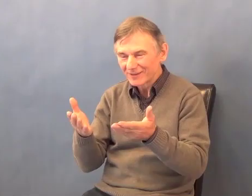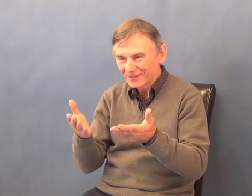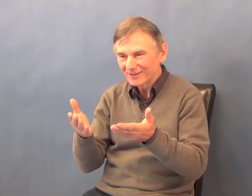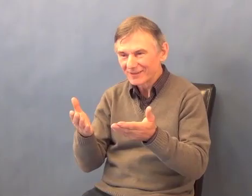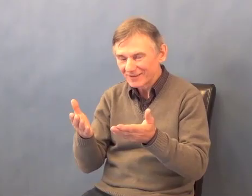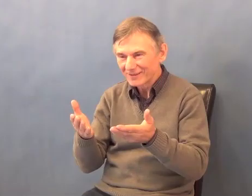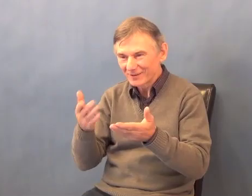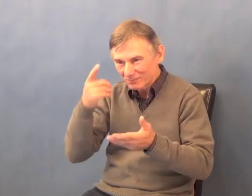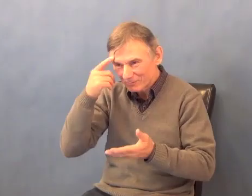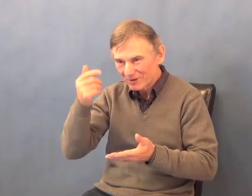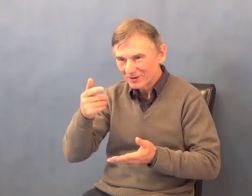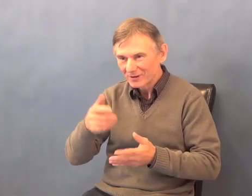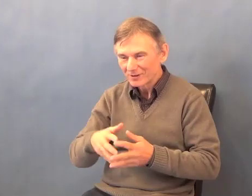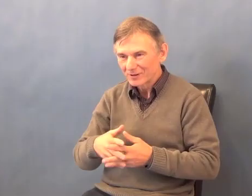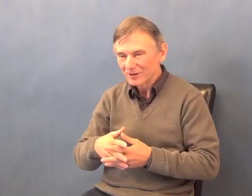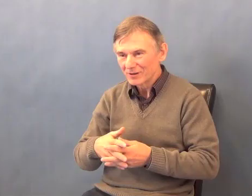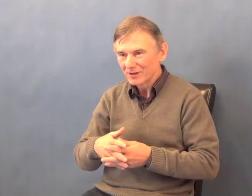Tak, tak, pamiętasz?